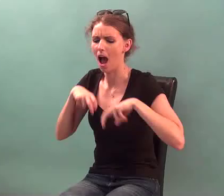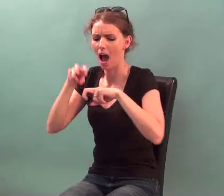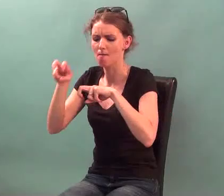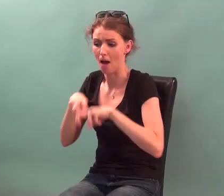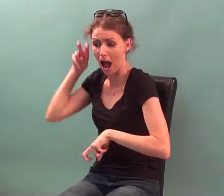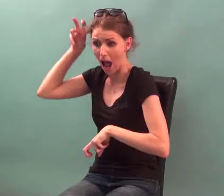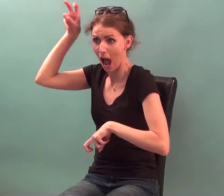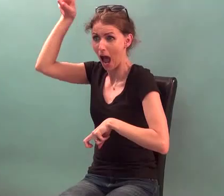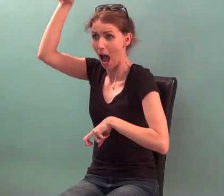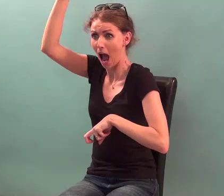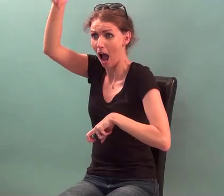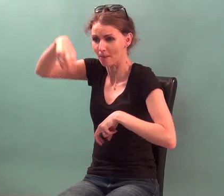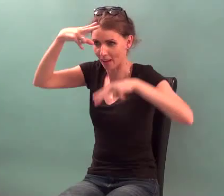Nagle wskakuje, wiesz...